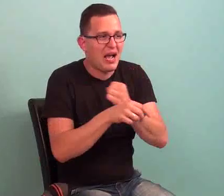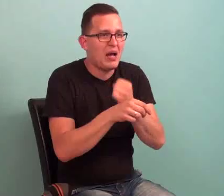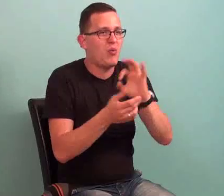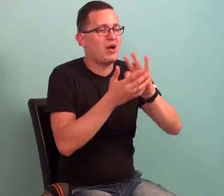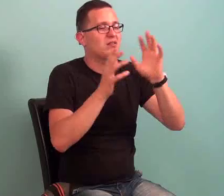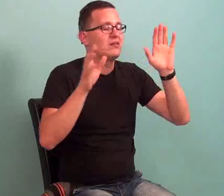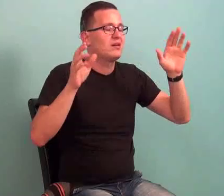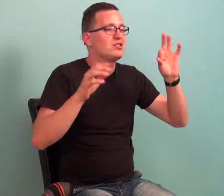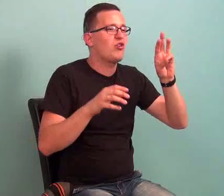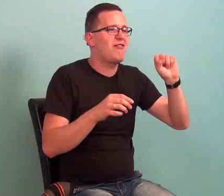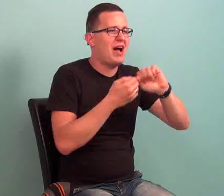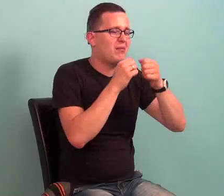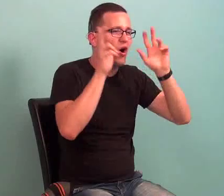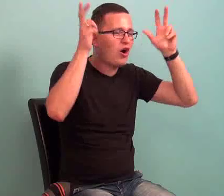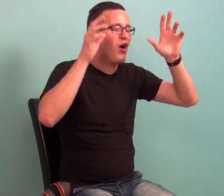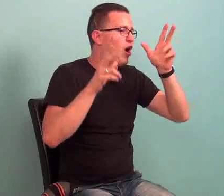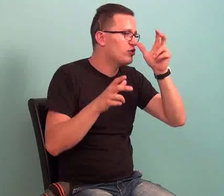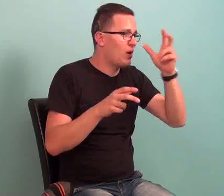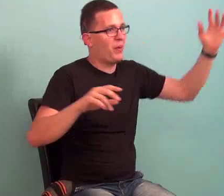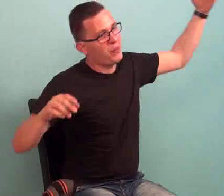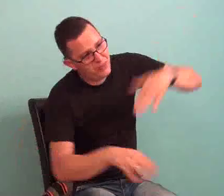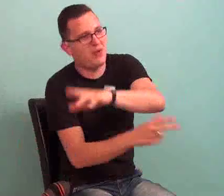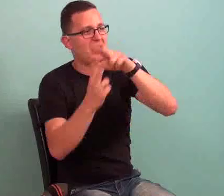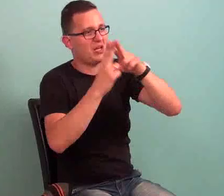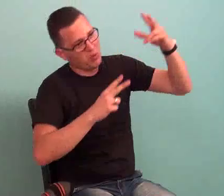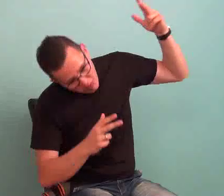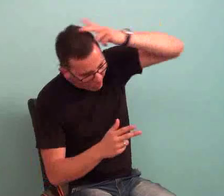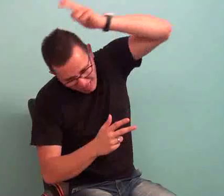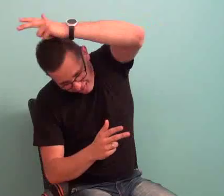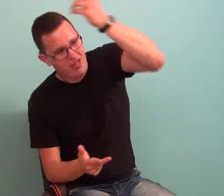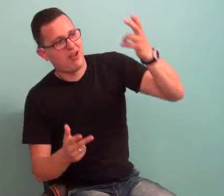Akurat sowa albo orzeł atakują jego głowę.